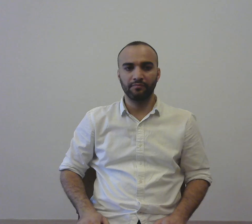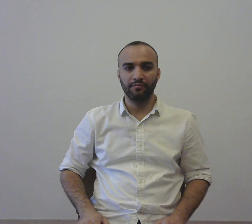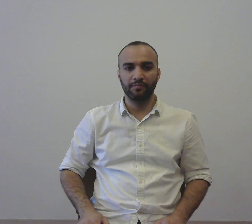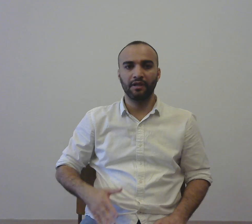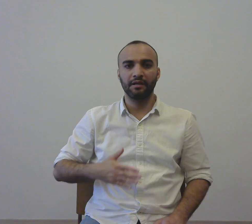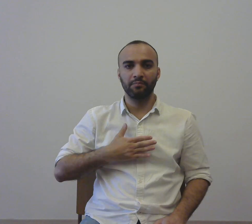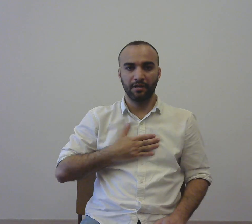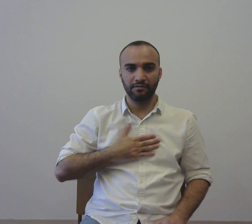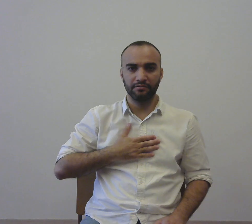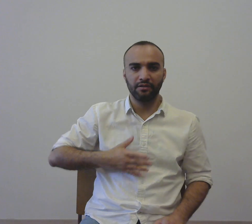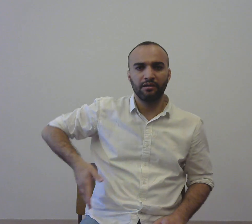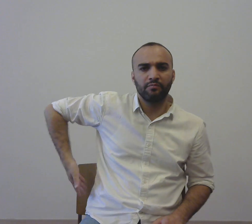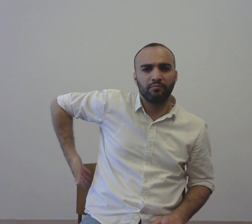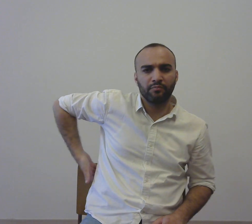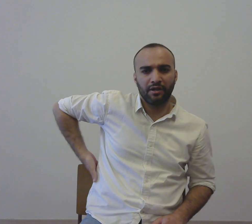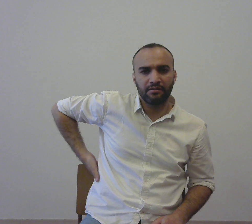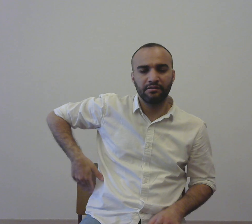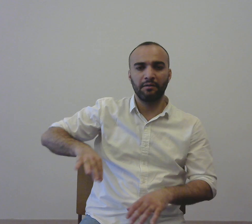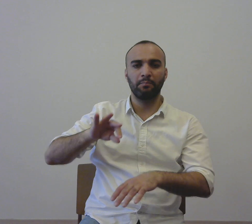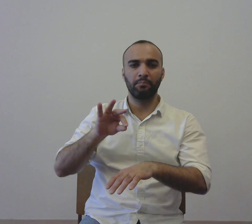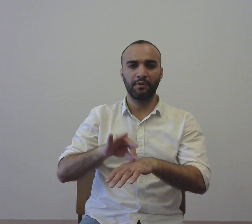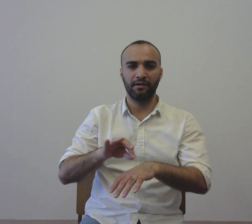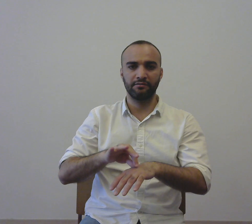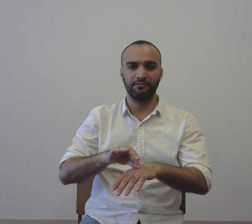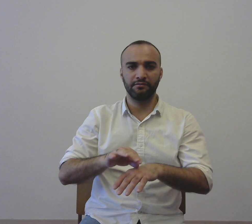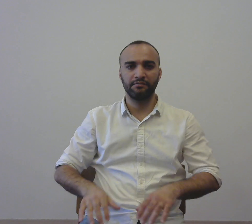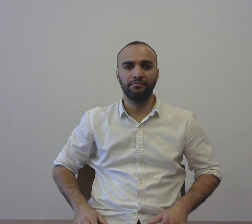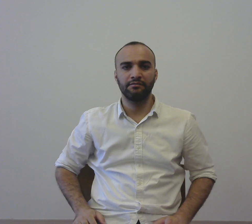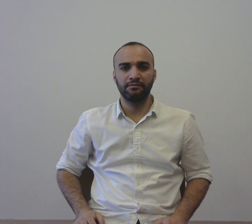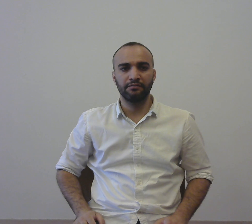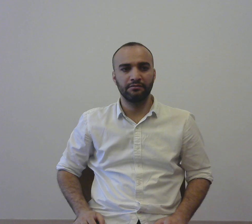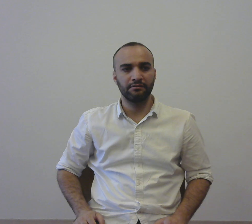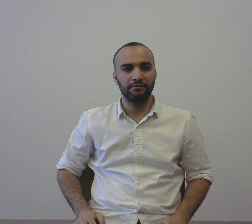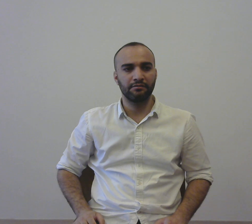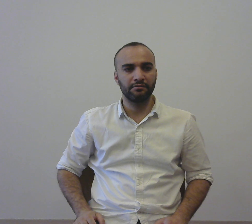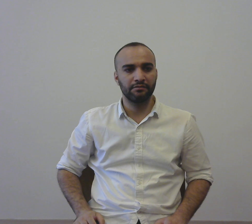Mənim belim ağrıyır